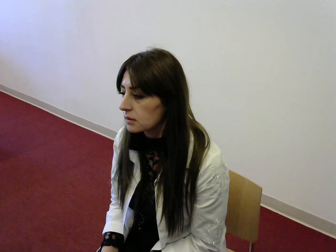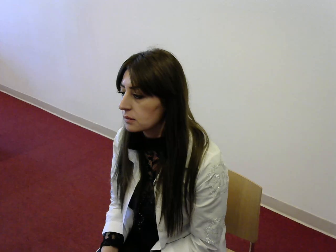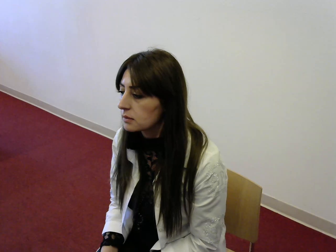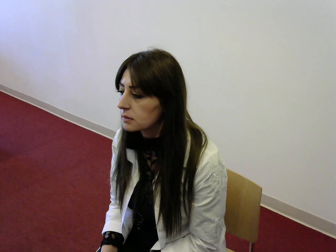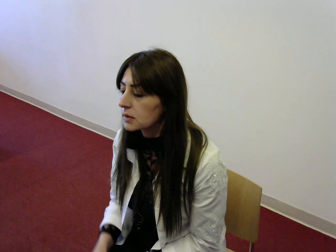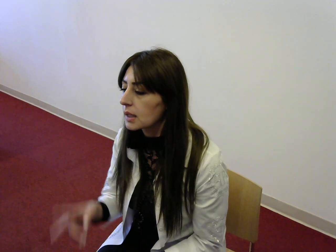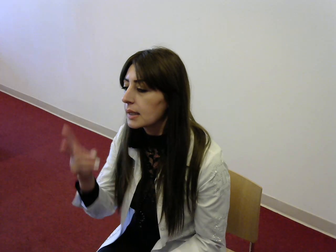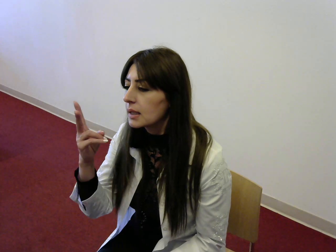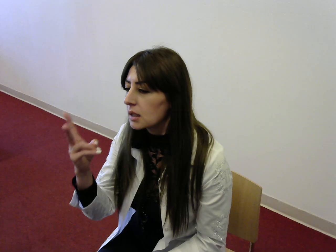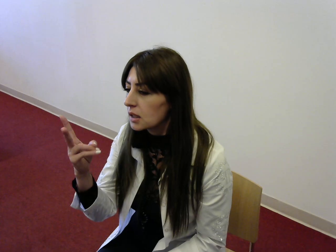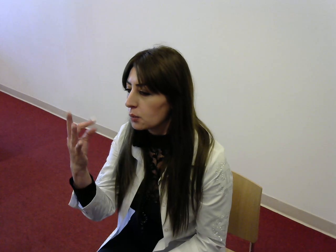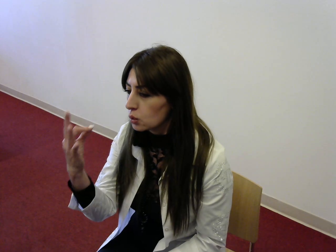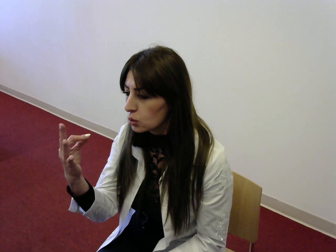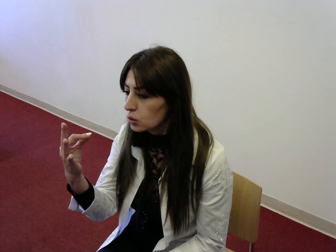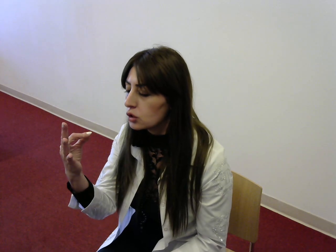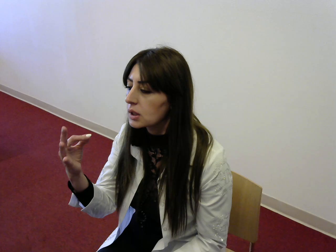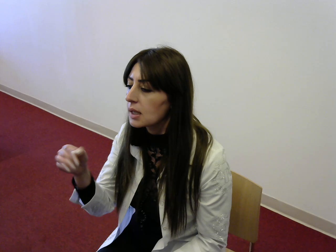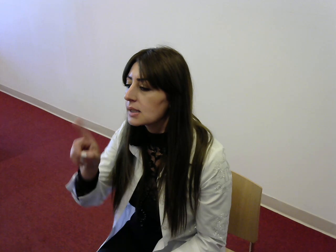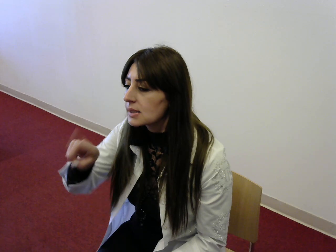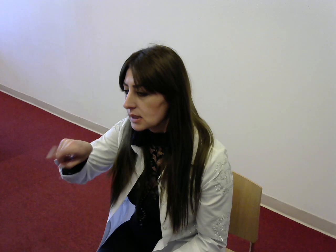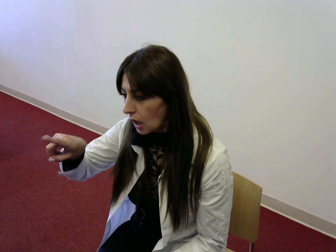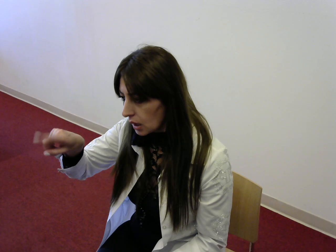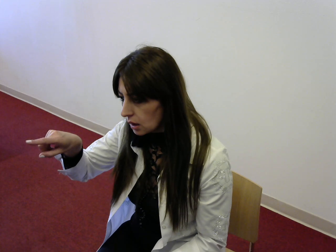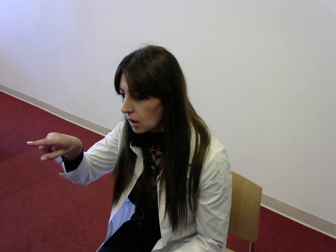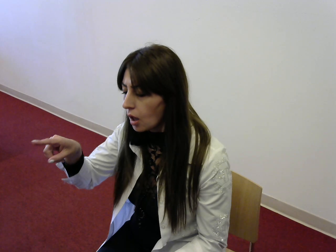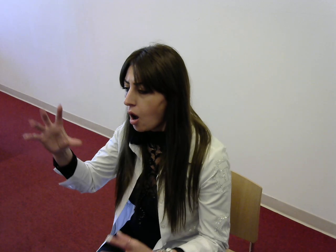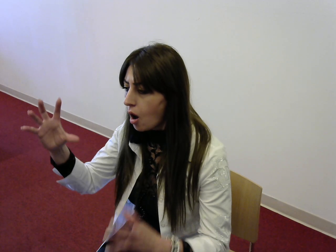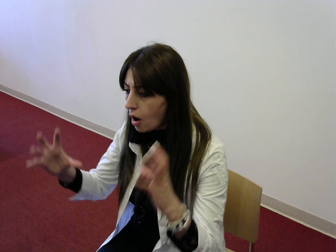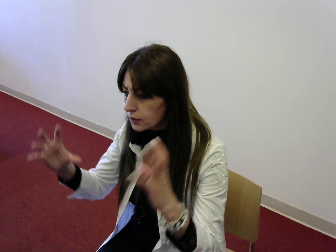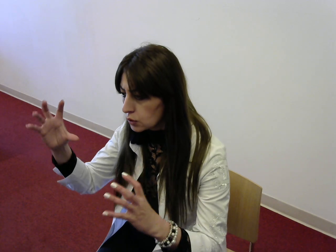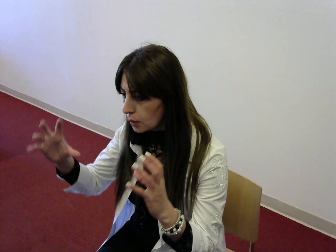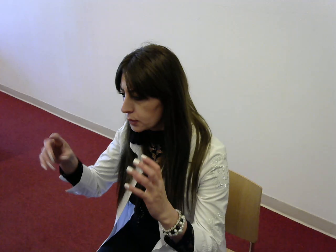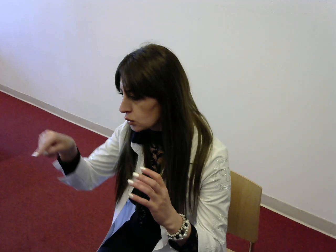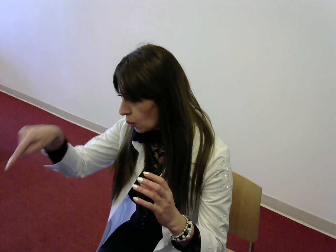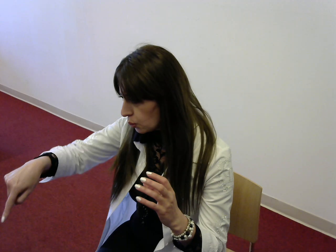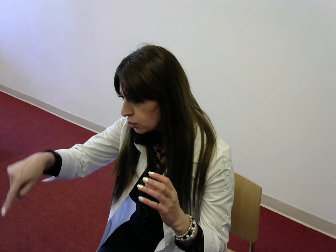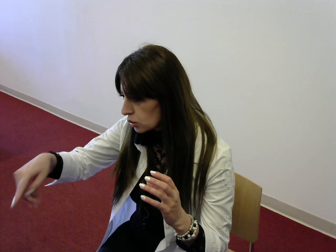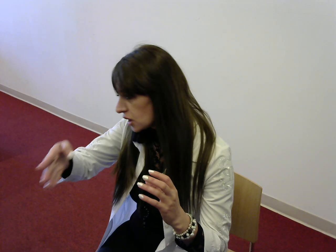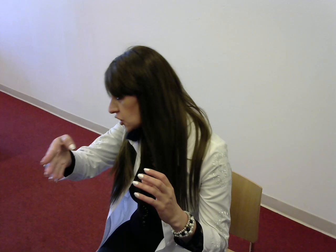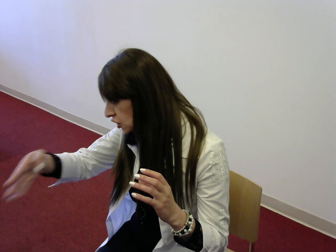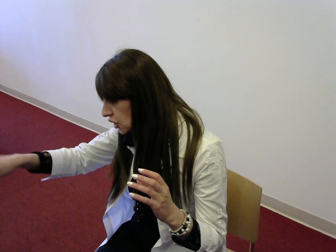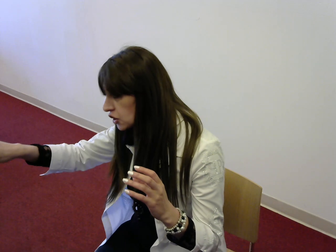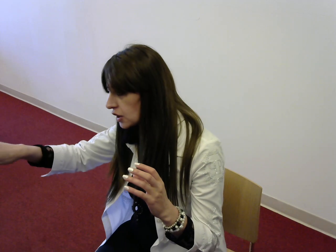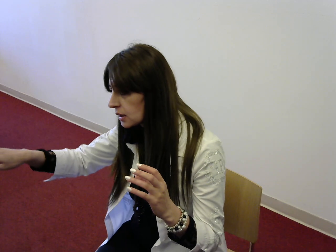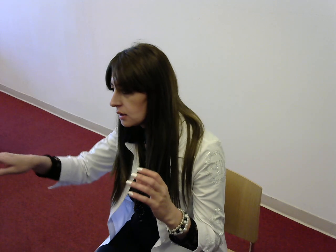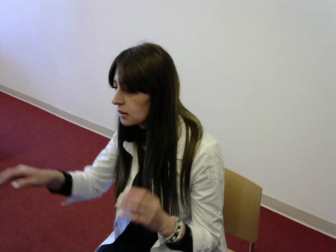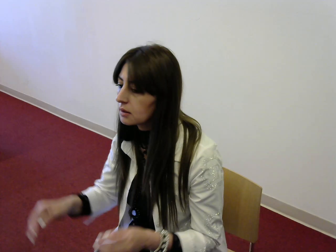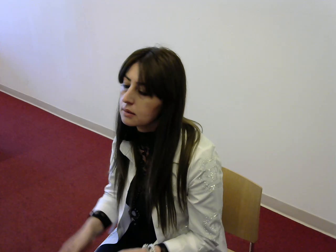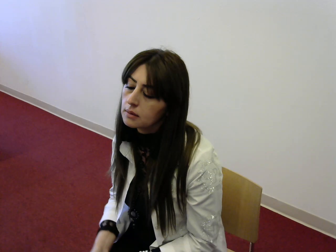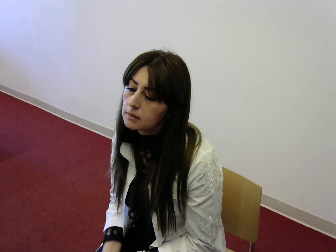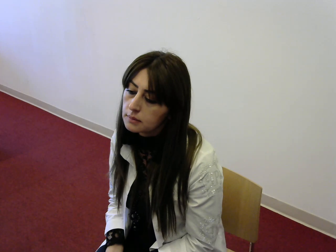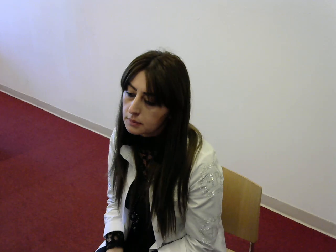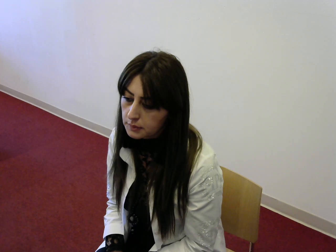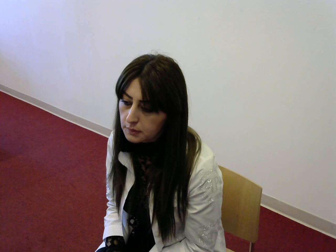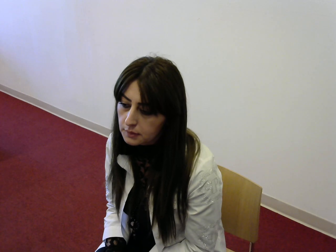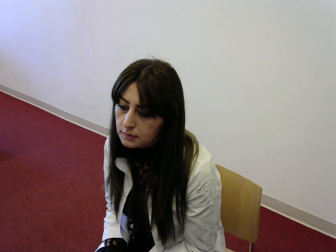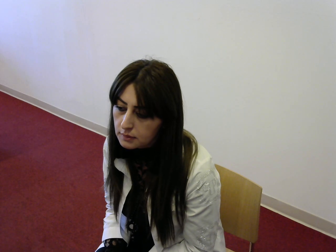23 saylı avtobus burdan keçir?